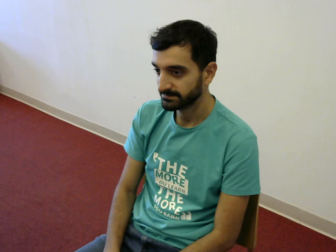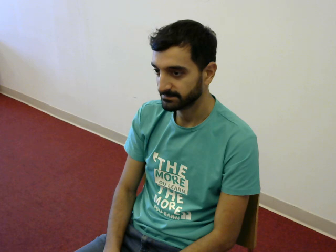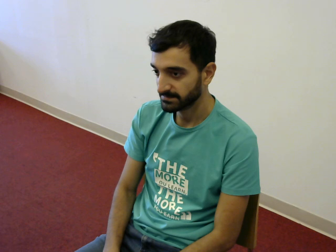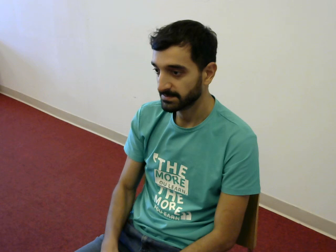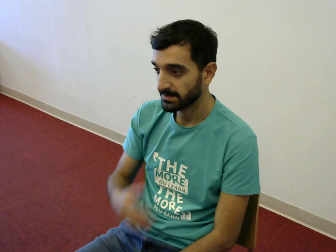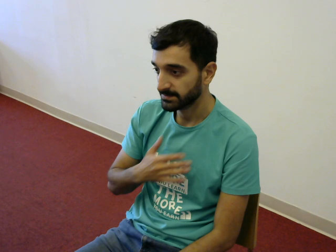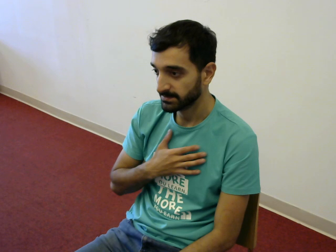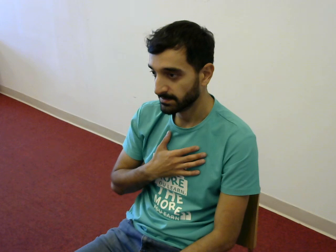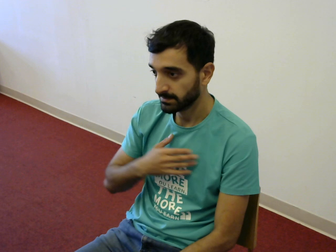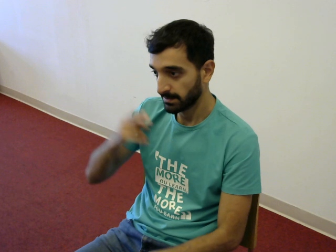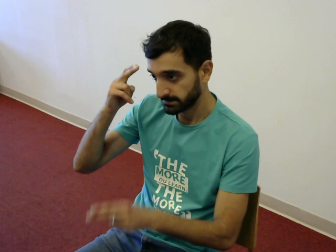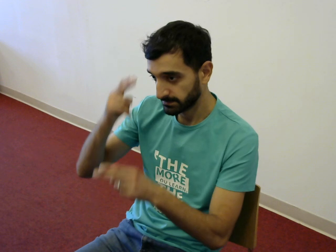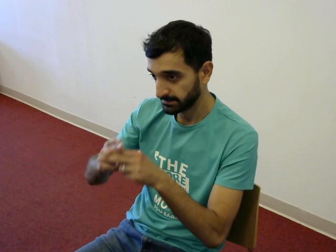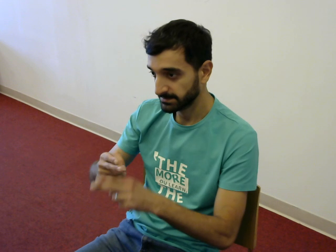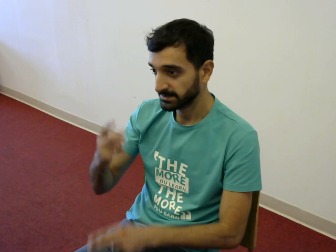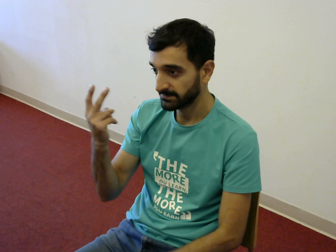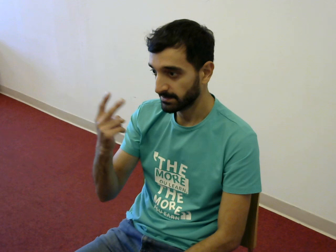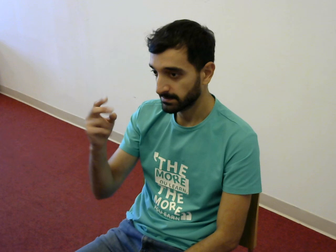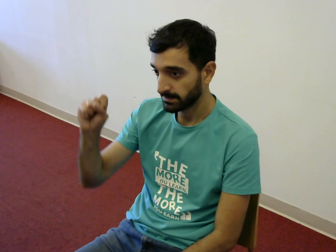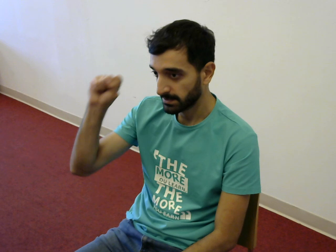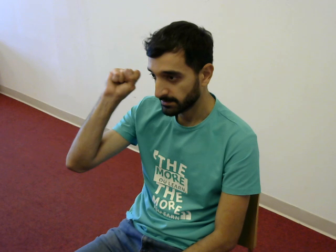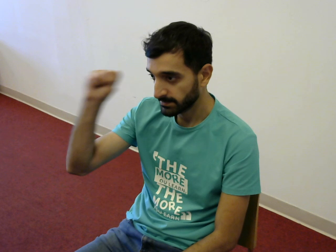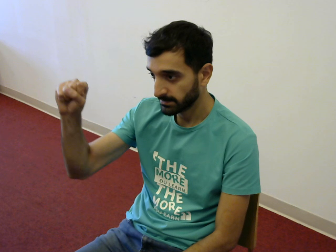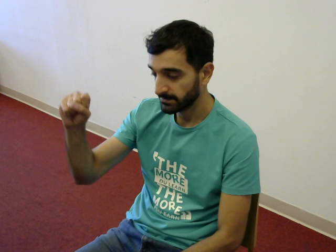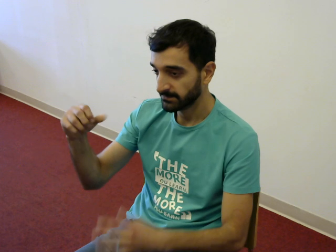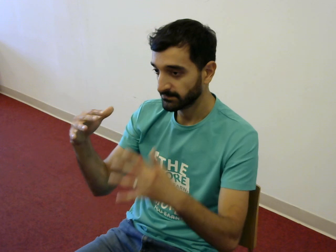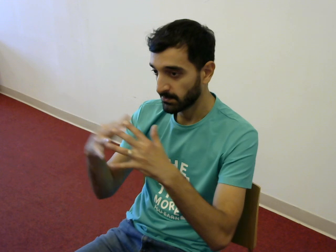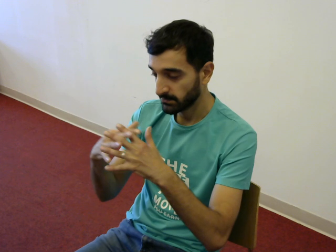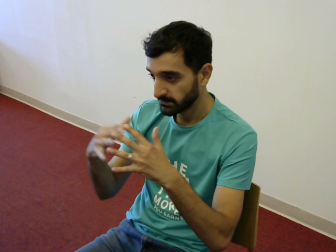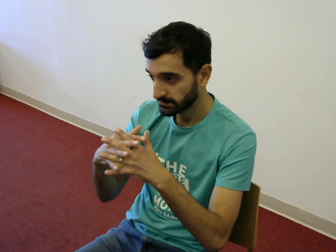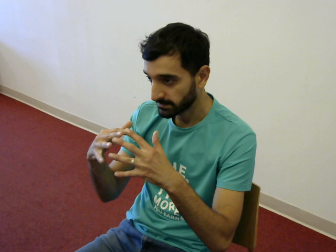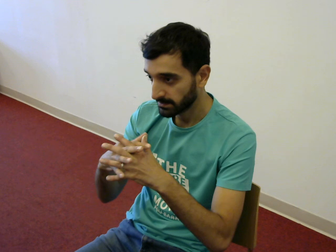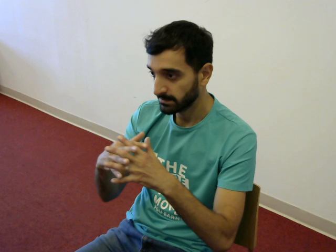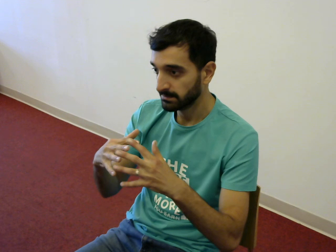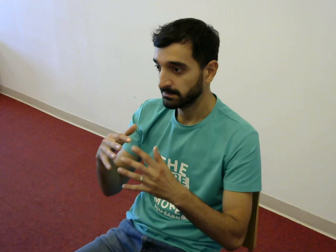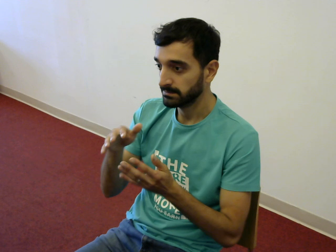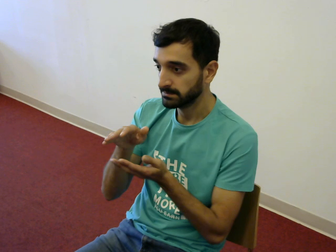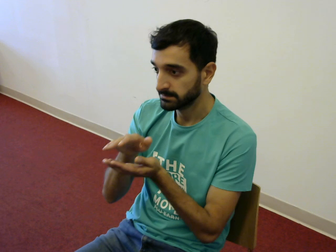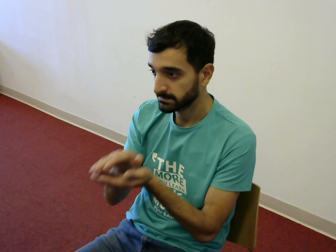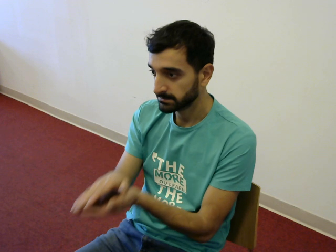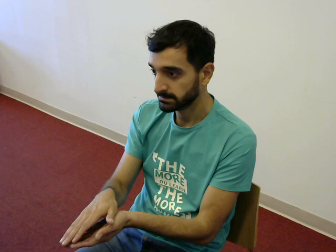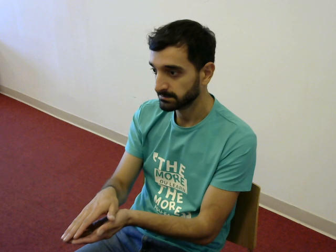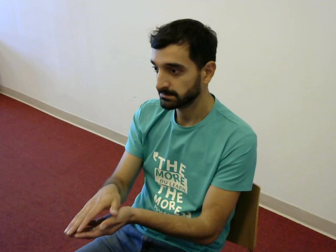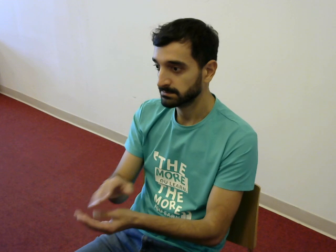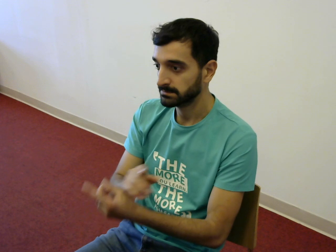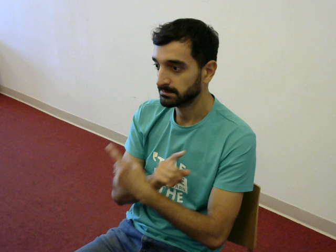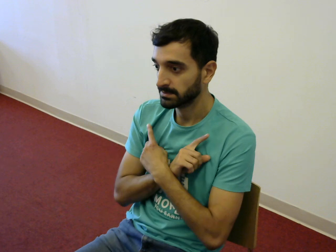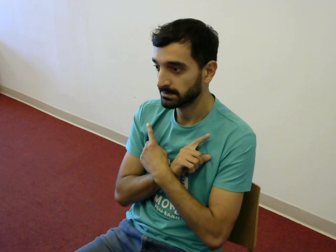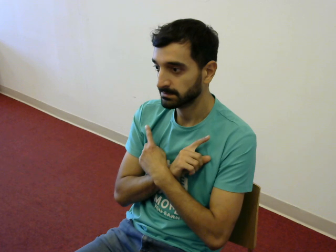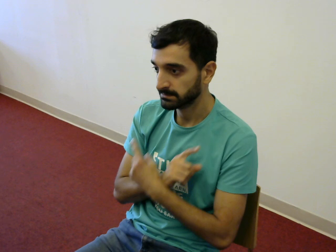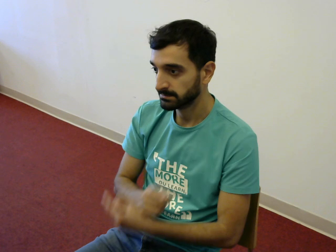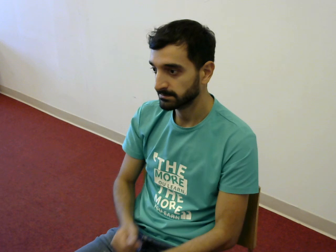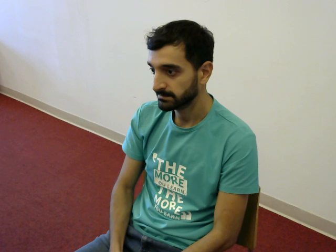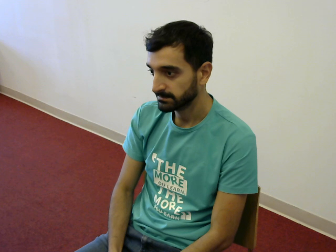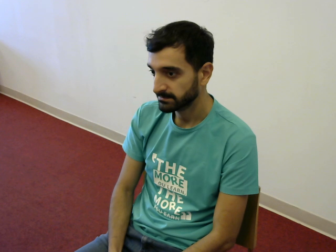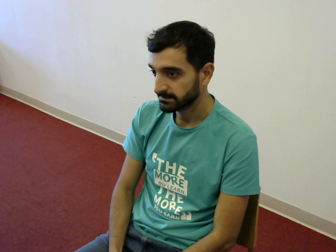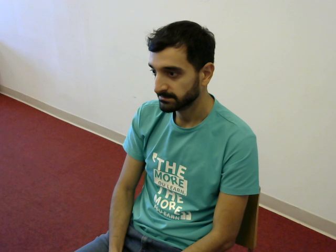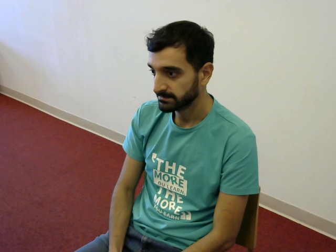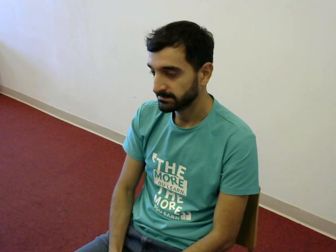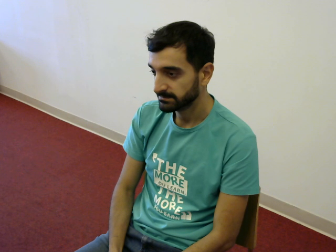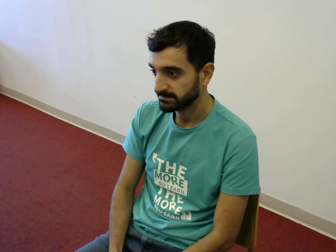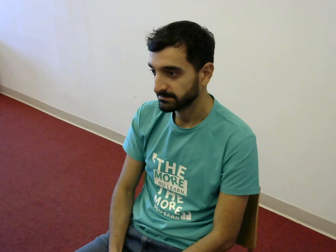Mənim qardaşım 2-ci Qarabağ müharibəsində şəhid olub